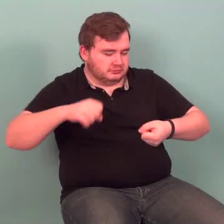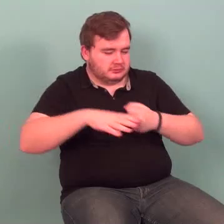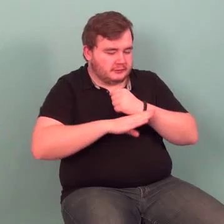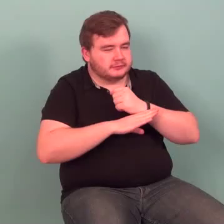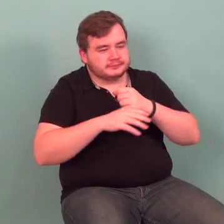Drzewo...